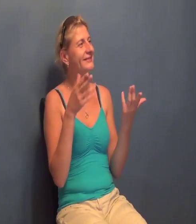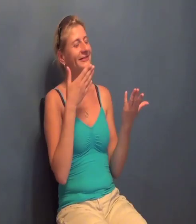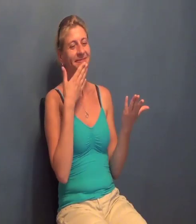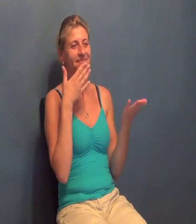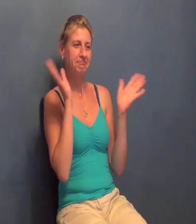Dobra, już.